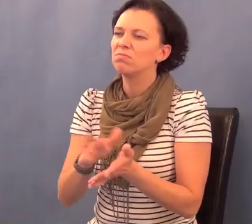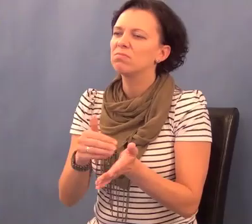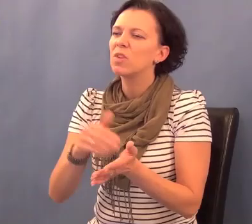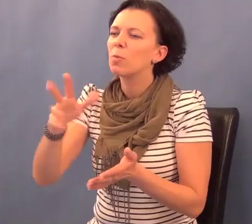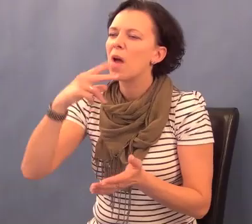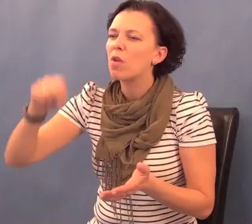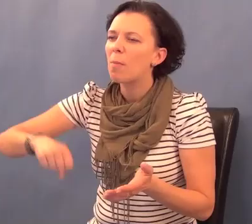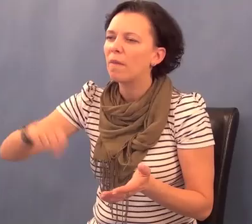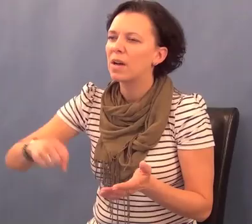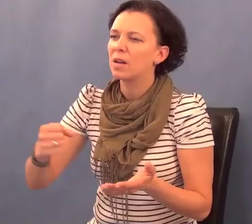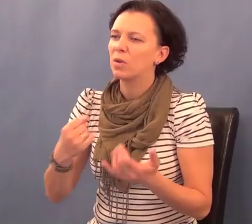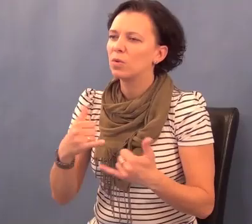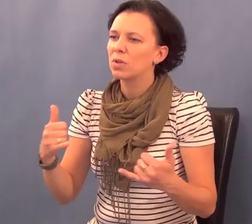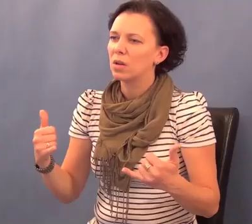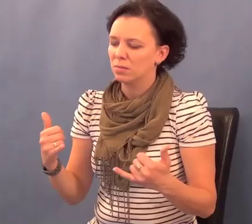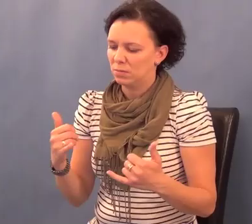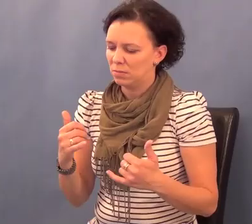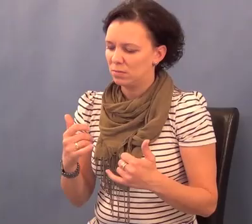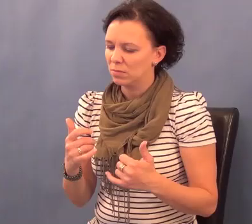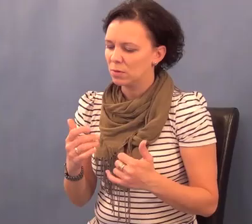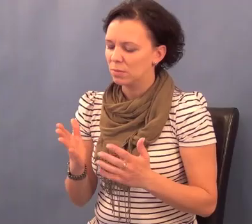Na przykład na terenie elektrowni atomowej i innych.